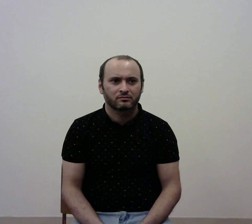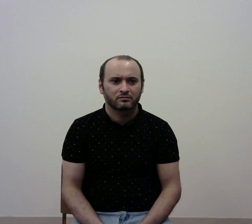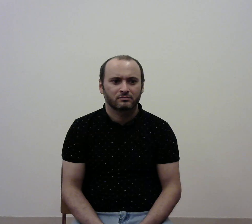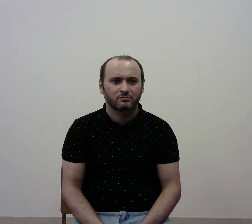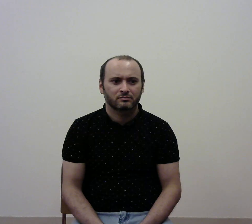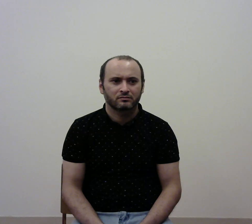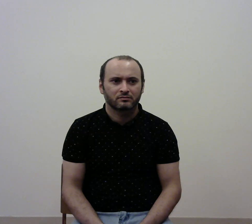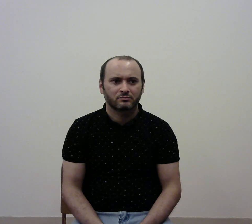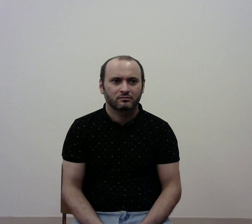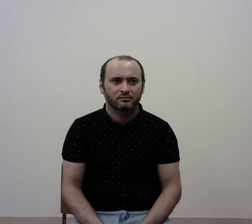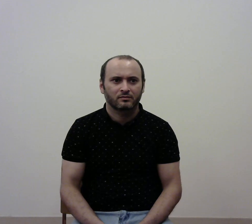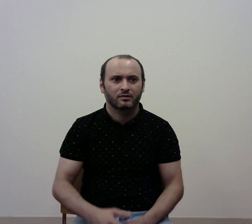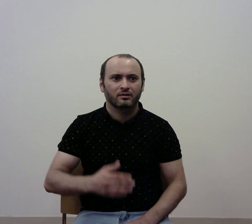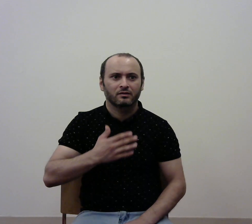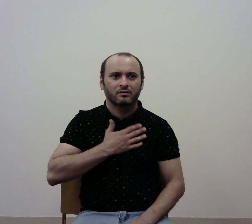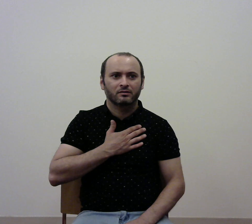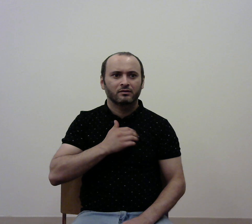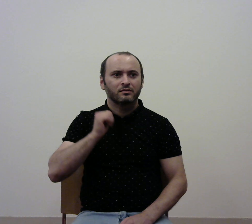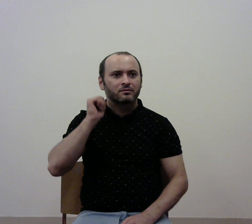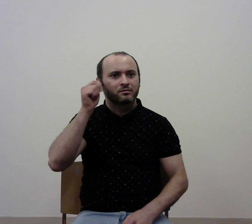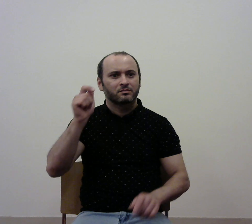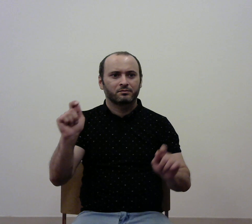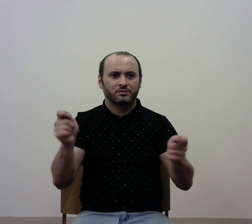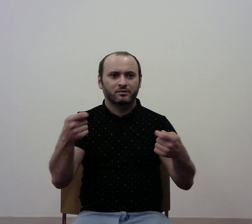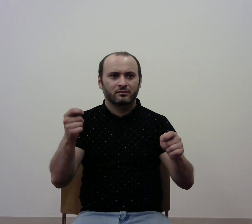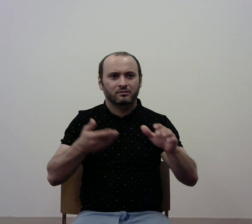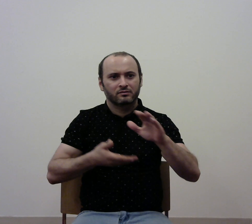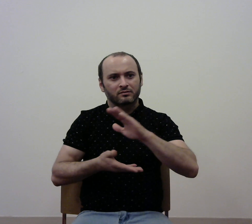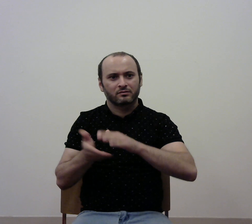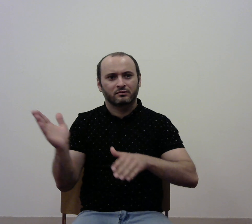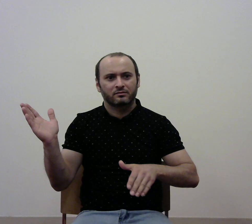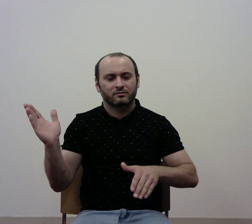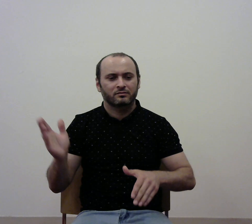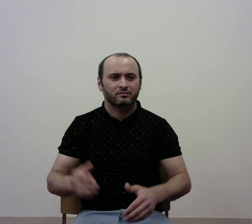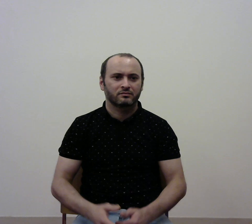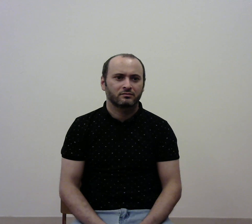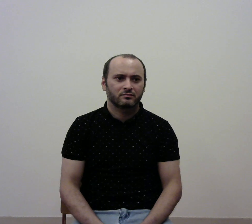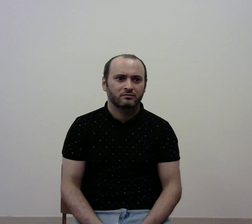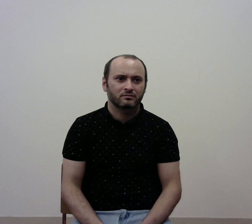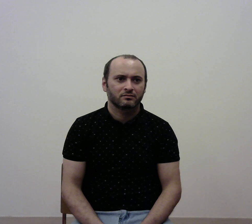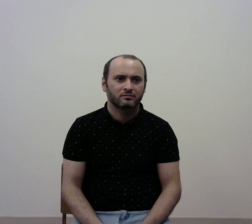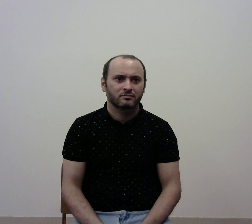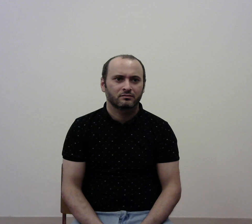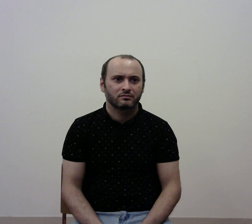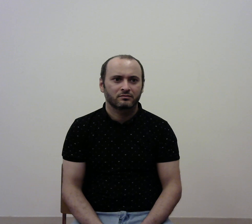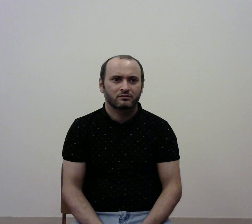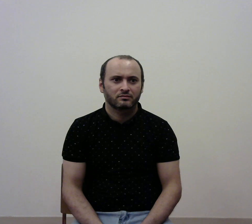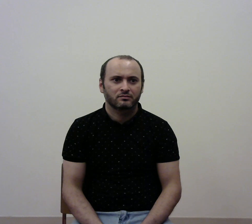Mən sabah toya gedirəm